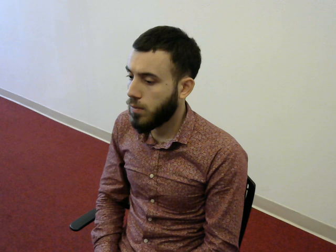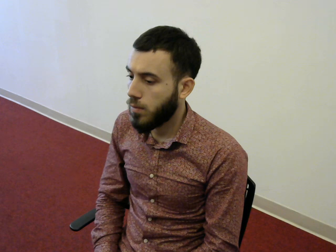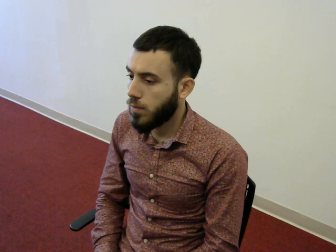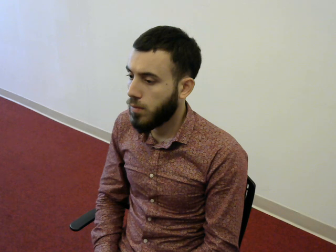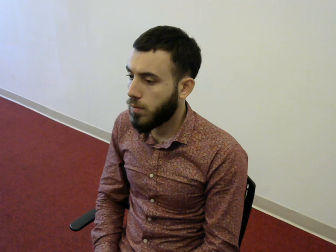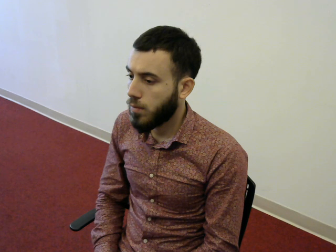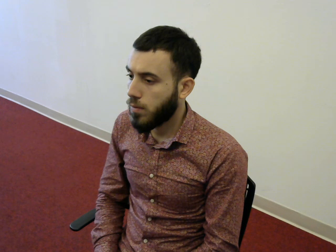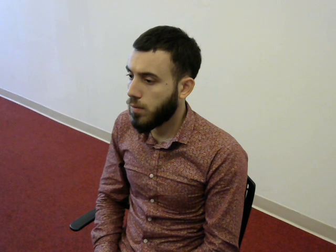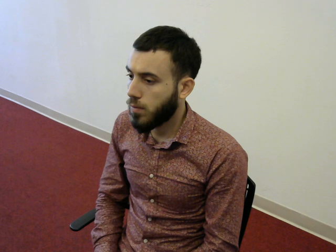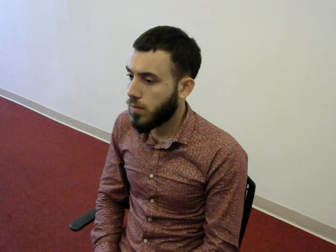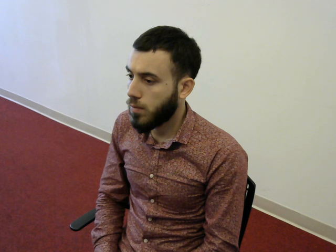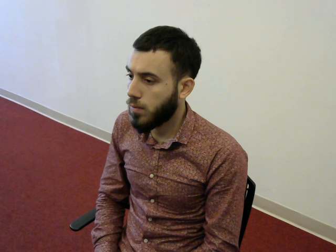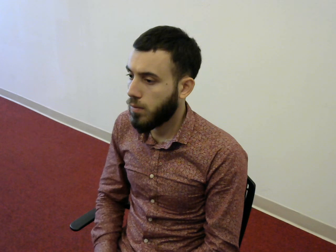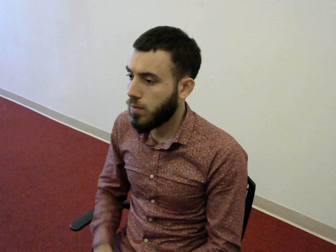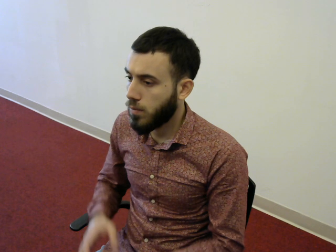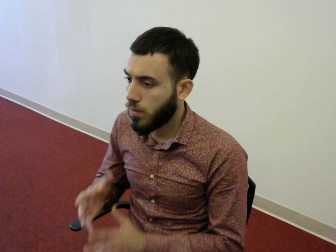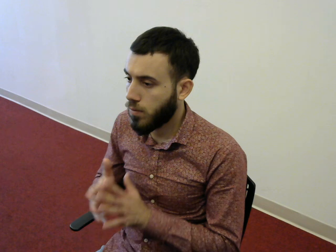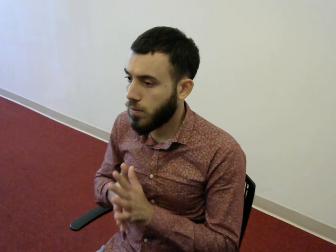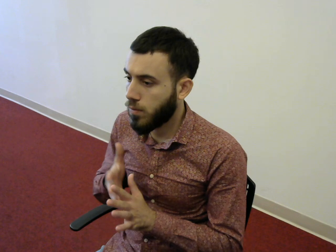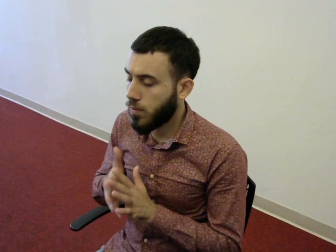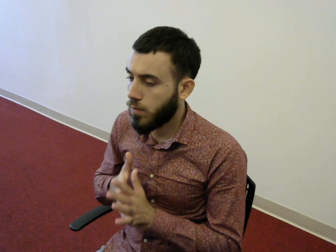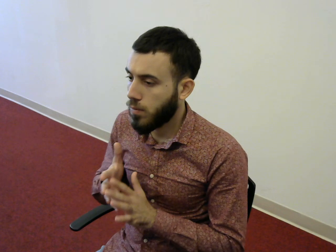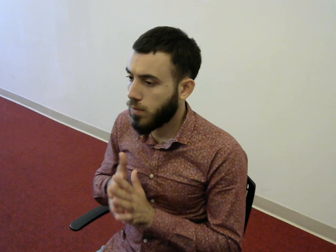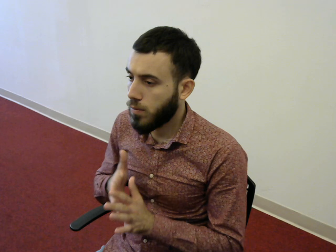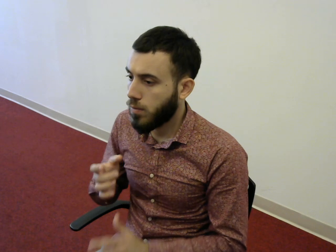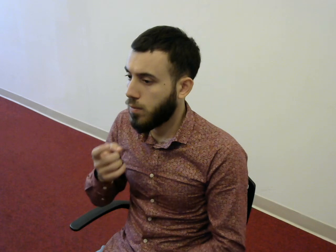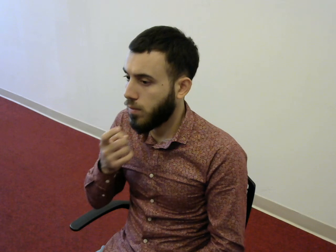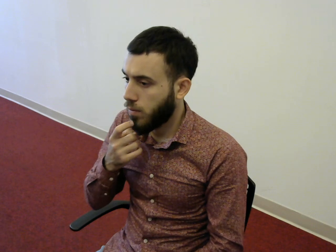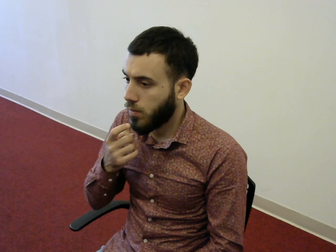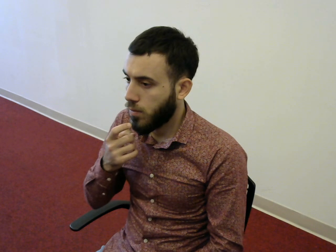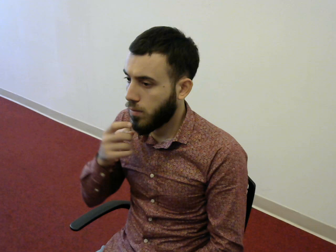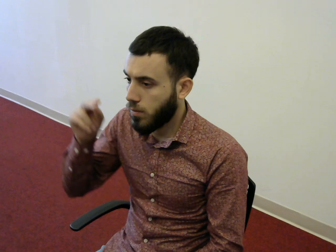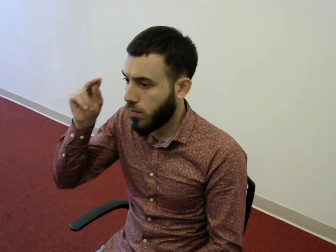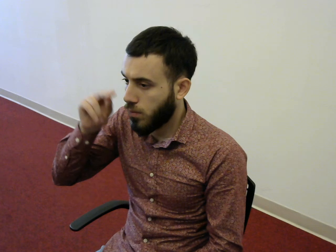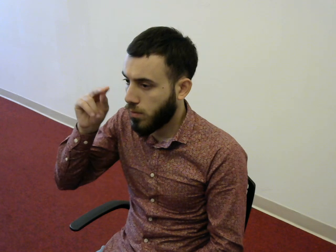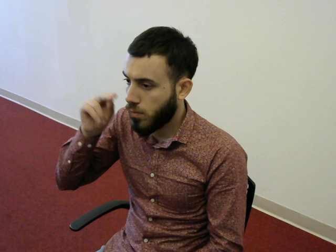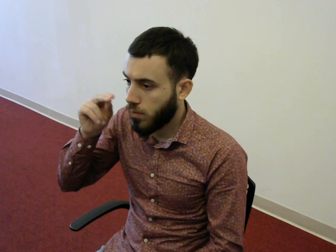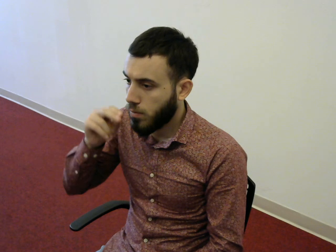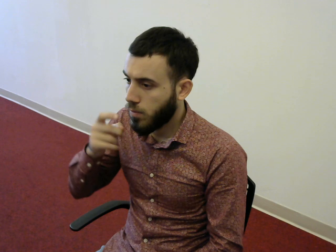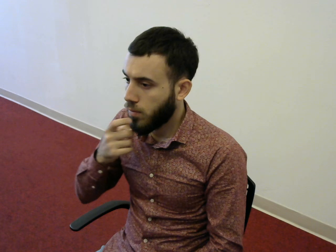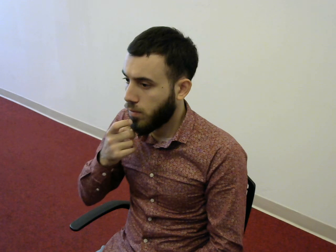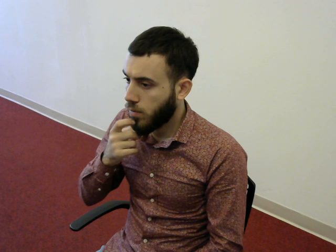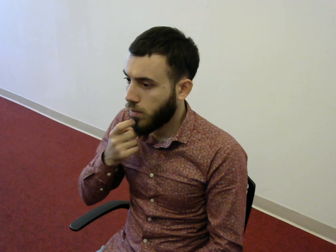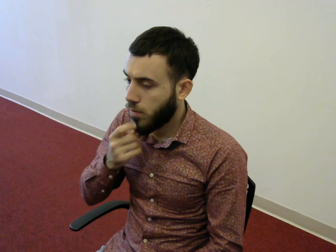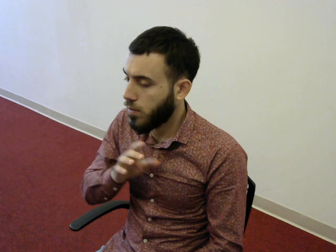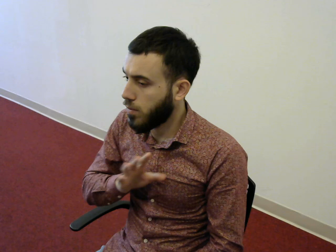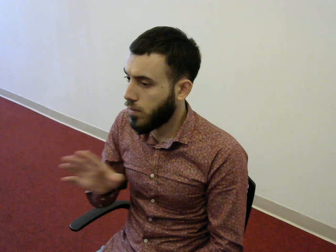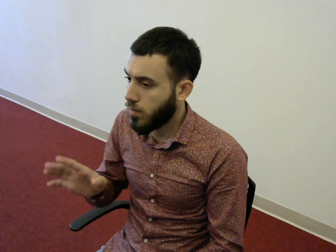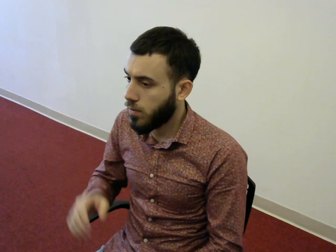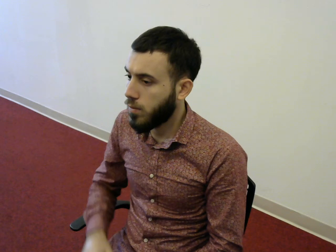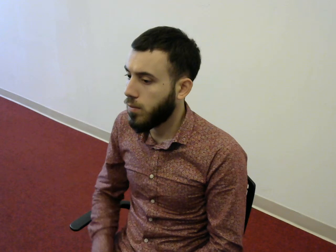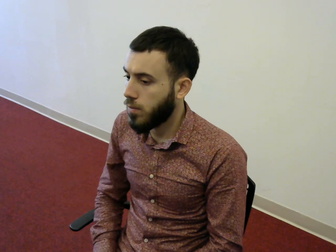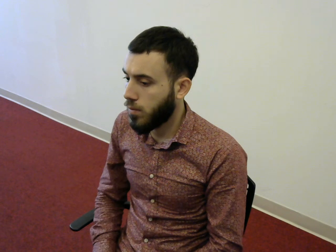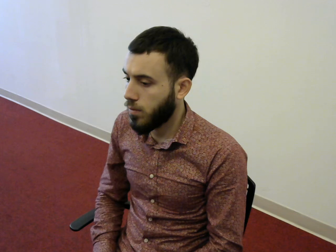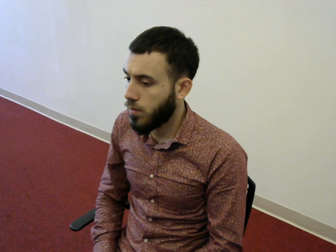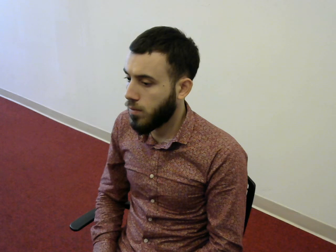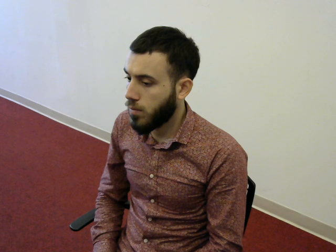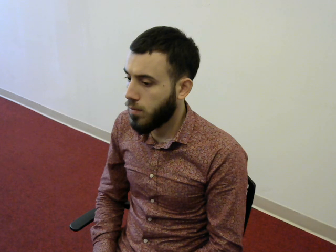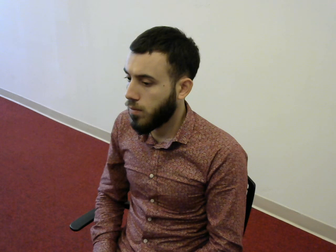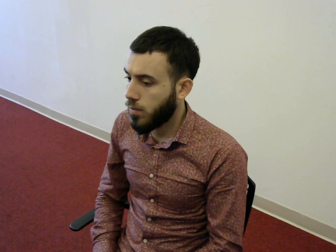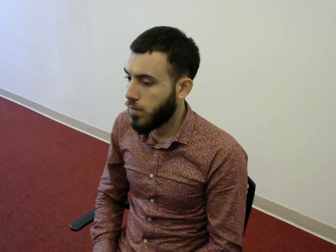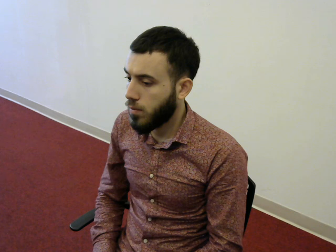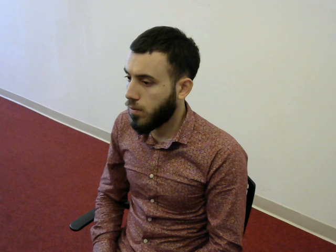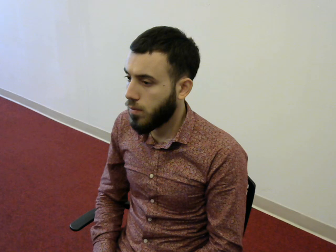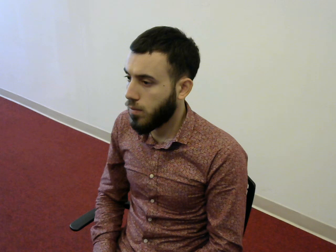İşarə dilini öyrənmək çətin deyil